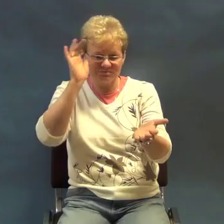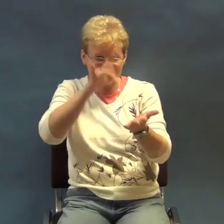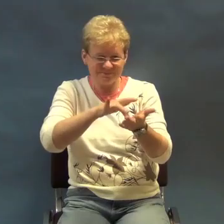Co się śmiejesz?